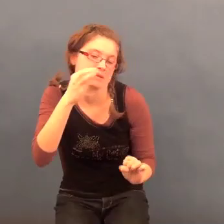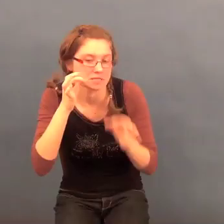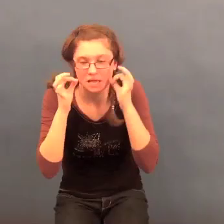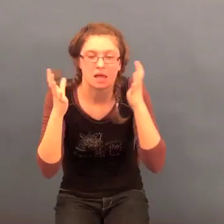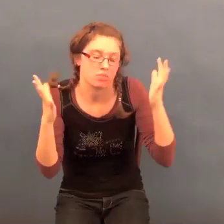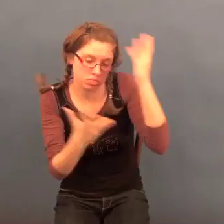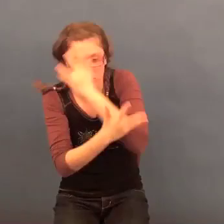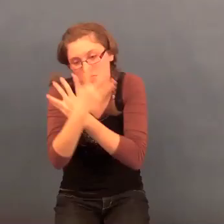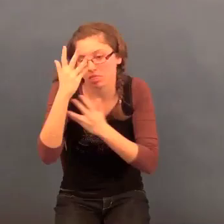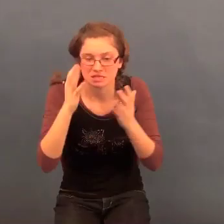Kot ma zawroty głowy.